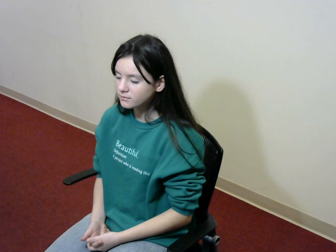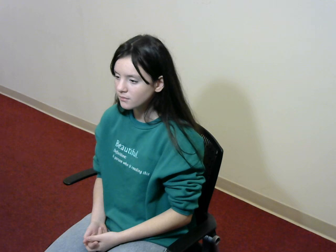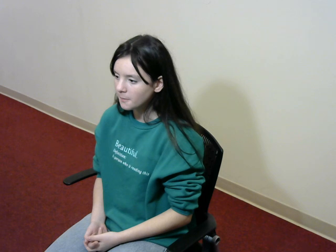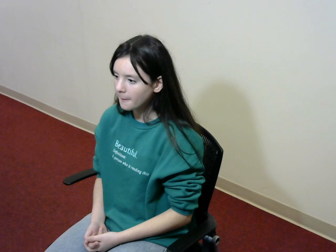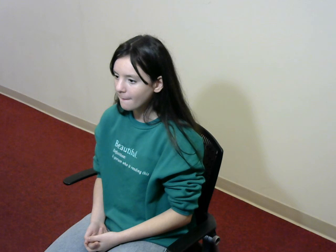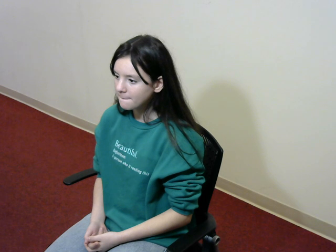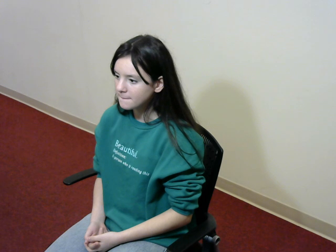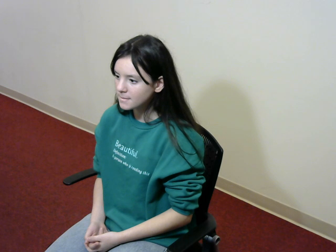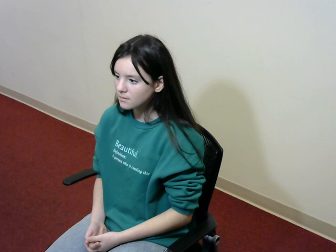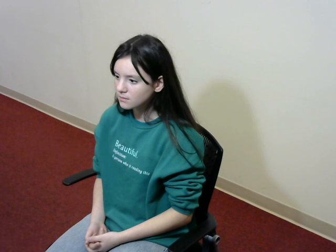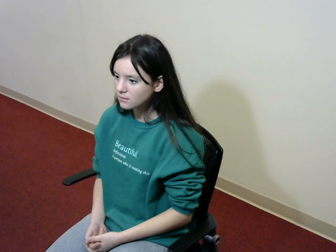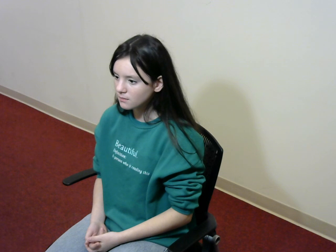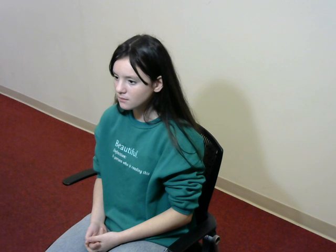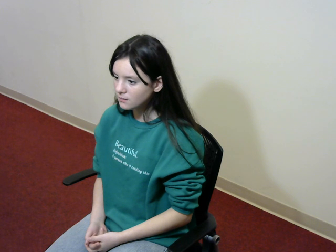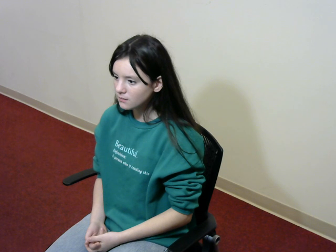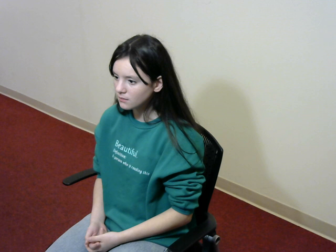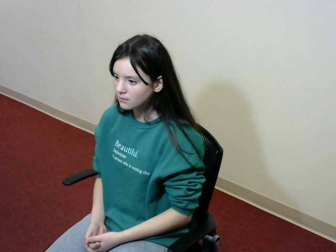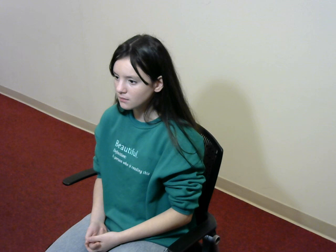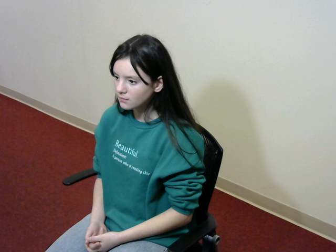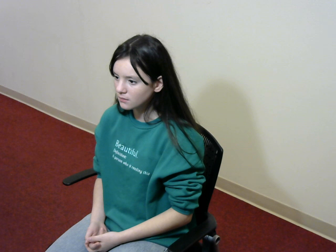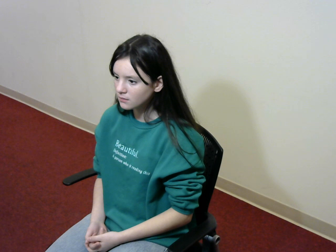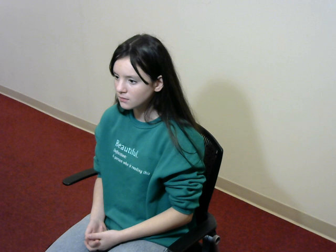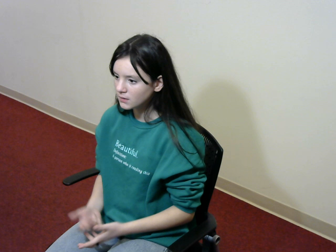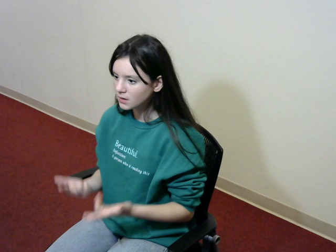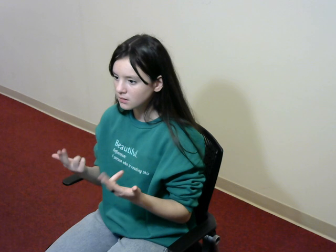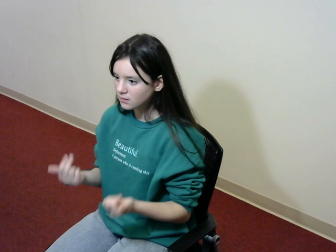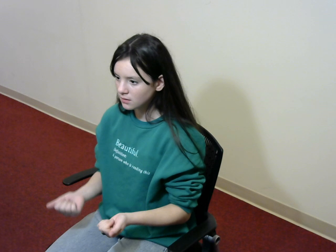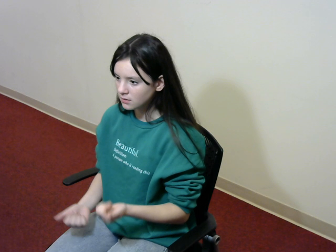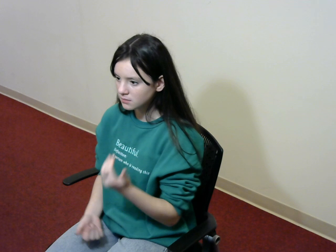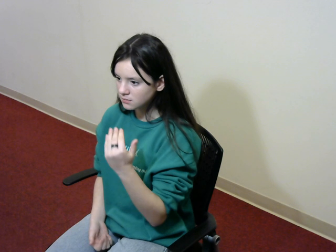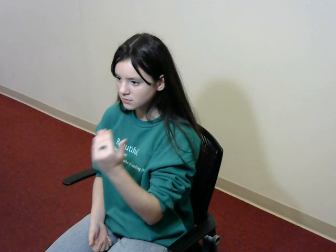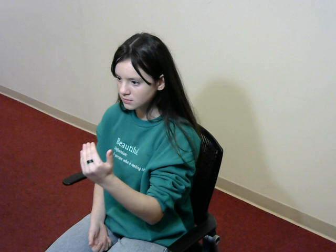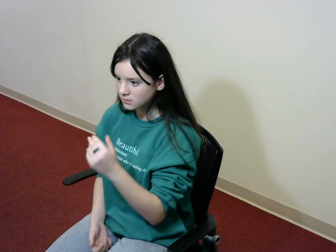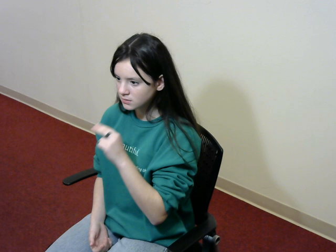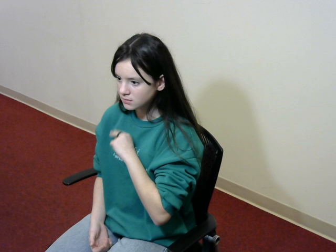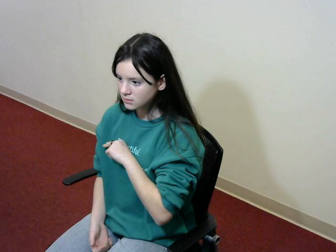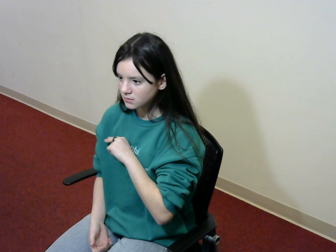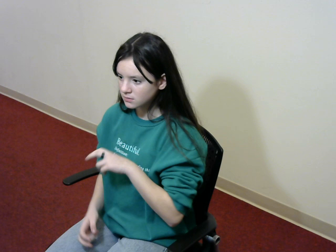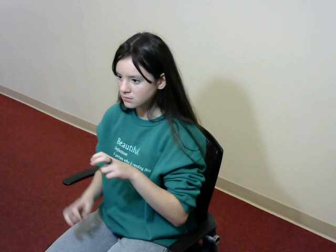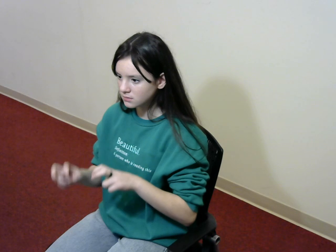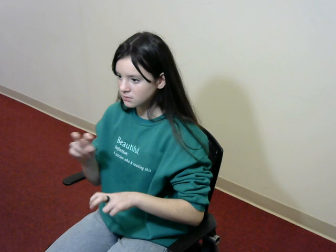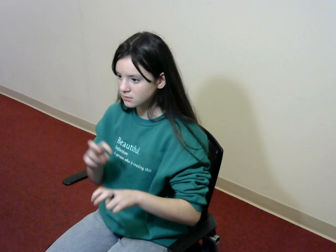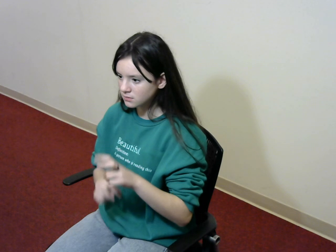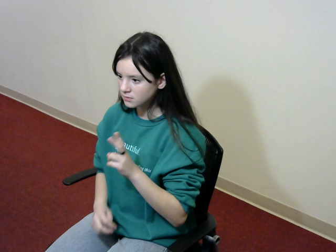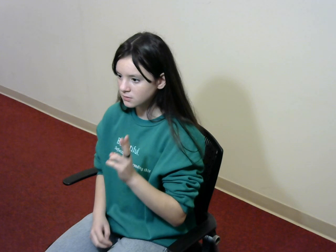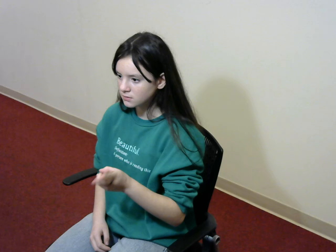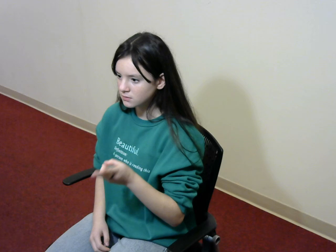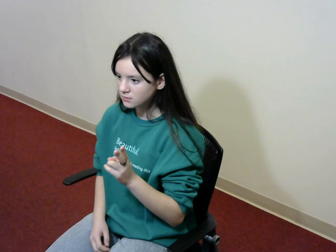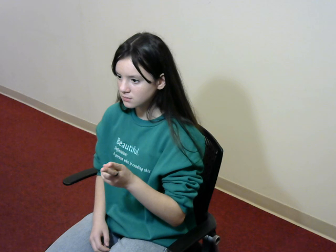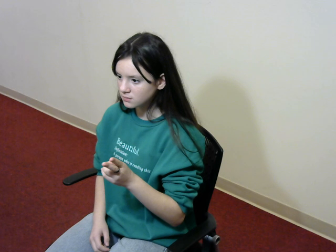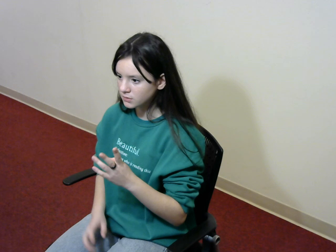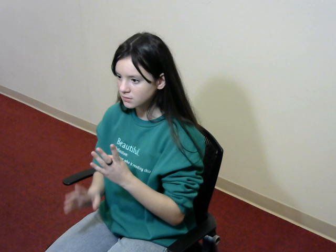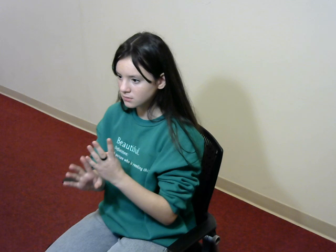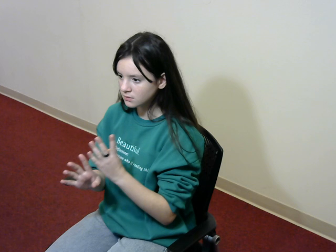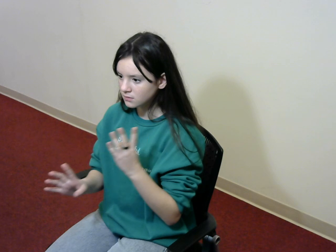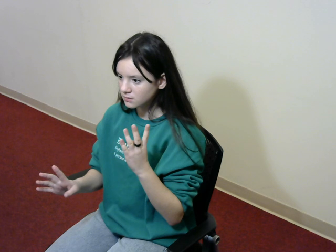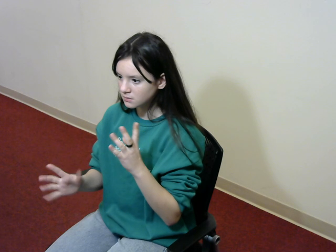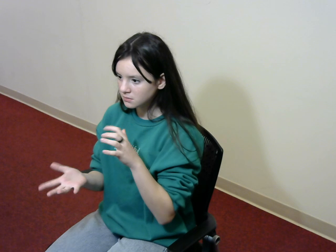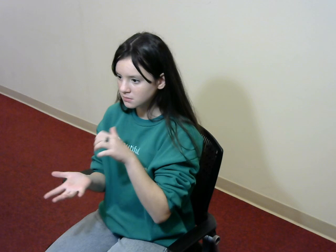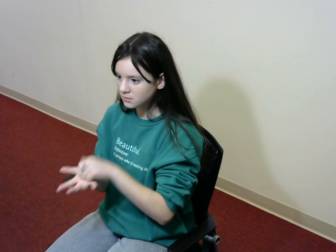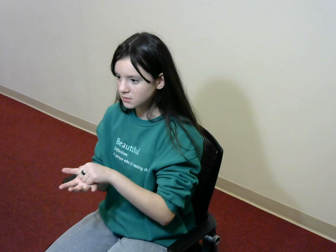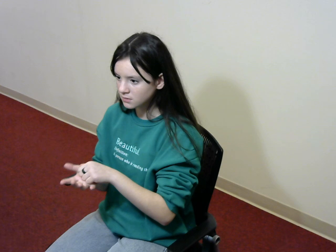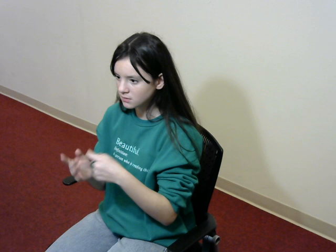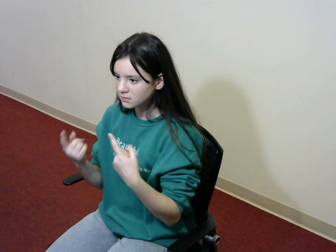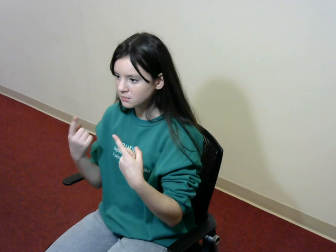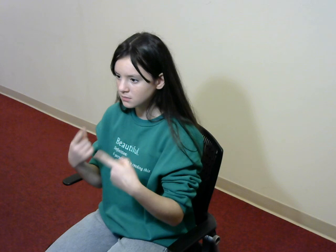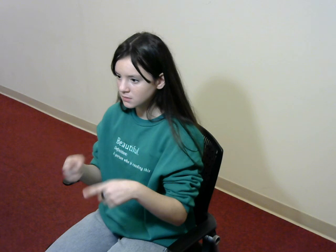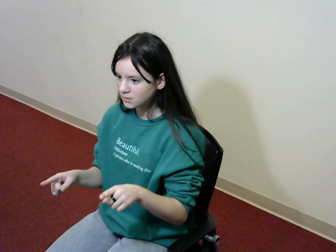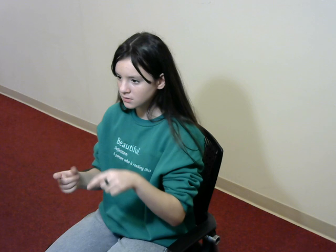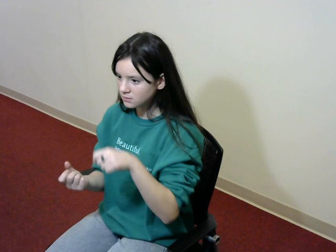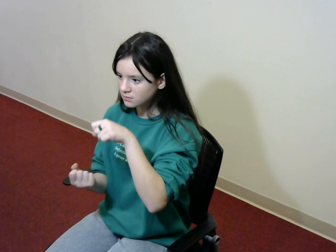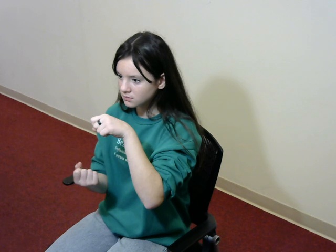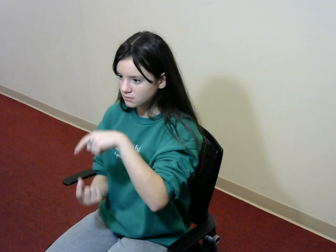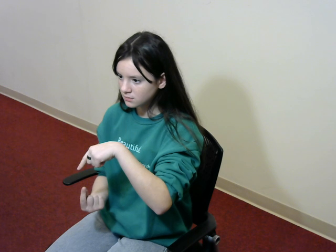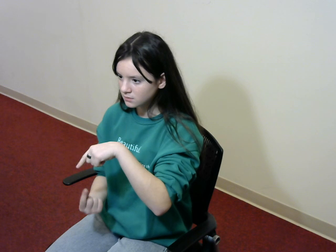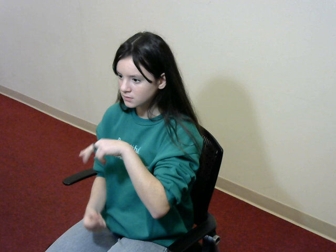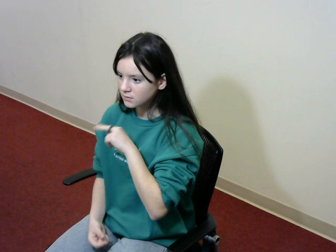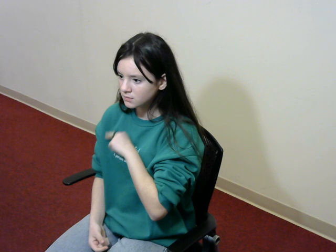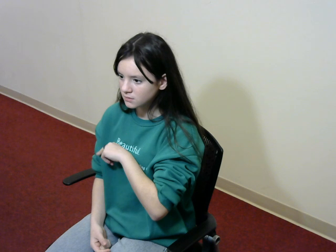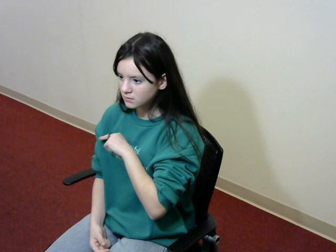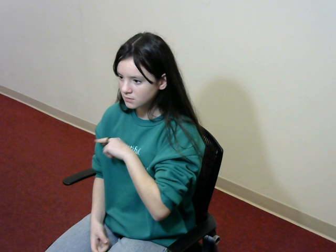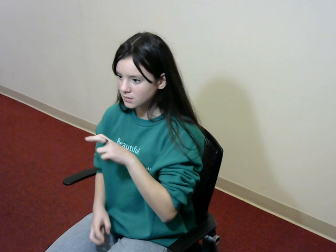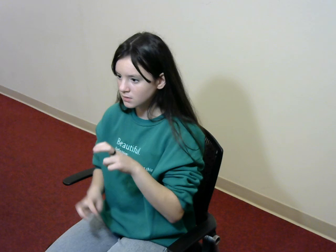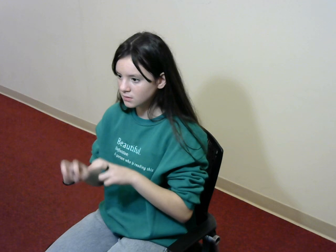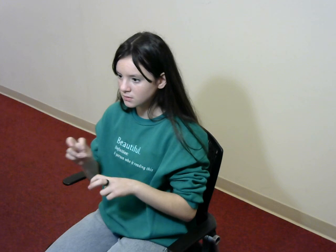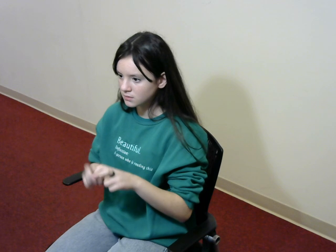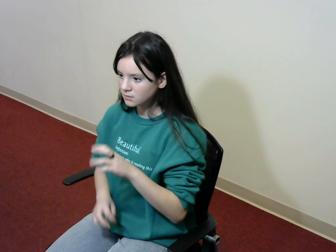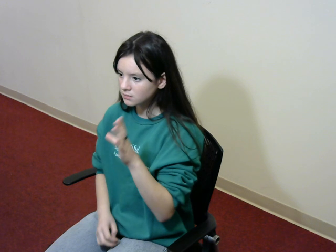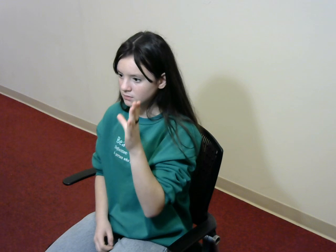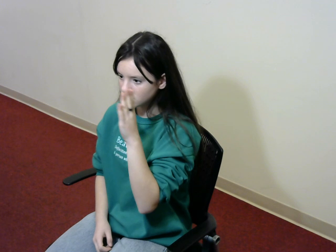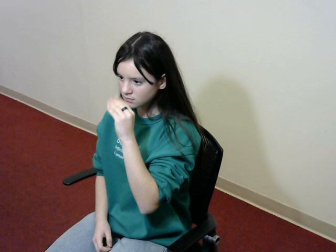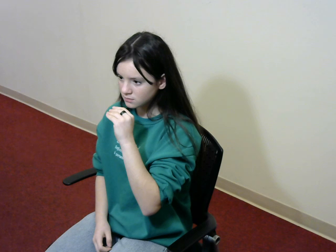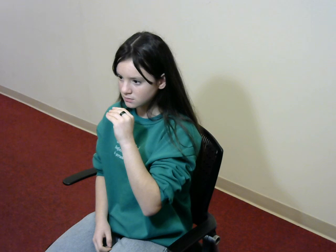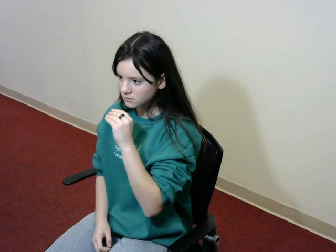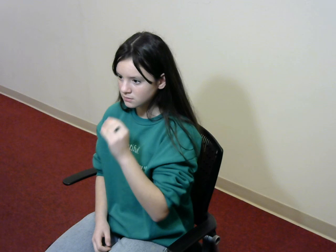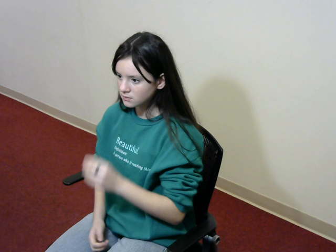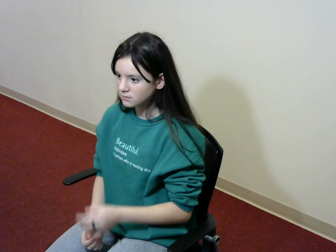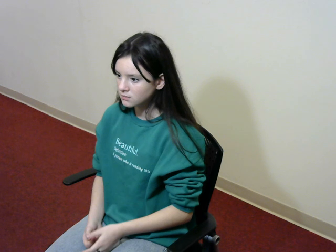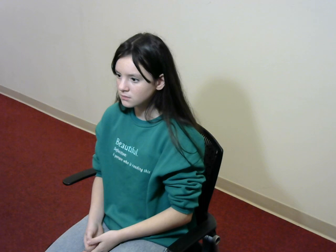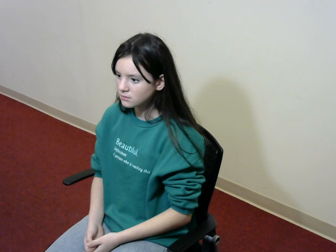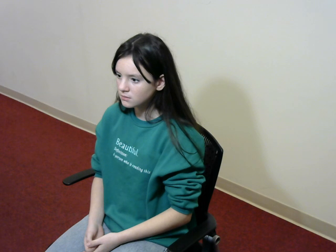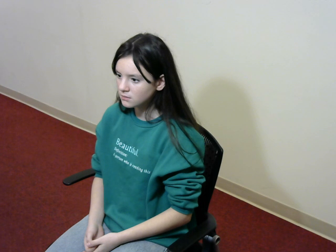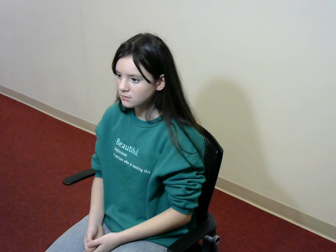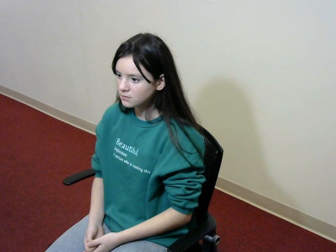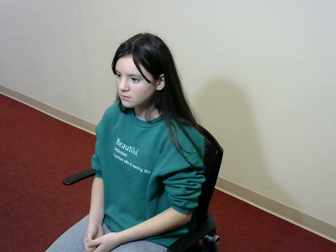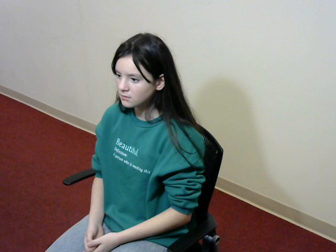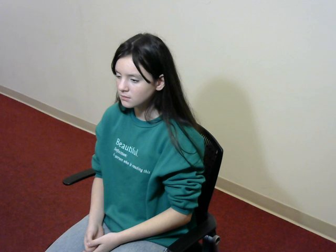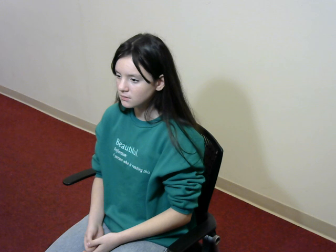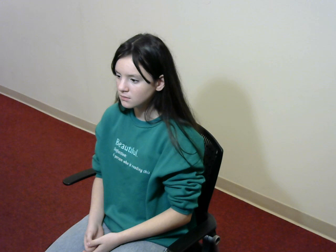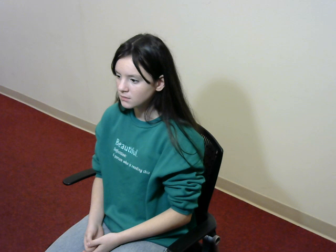Bəli, siz İş axtaran şəxs kimi növbə tutub başqa uyğun işlər axtara bilərsiniz